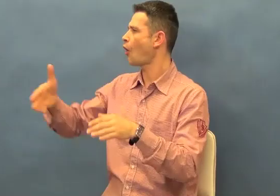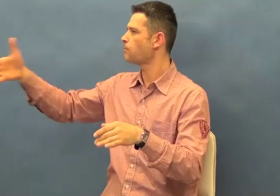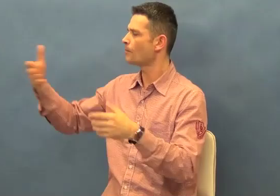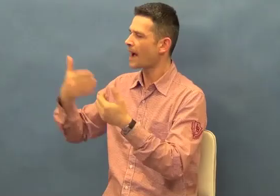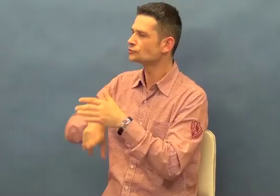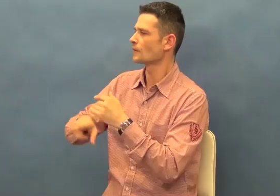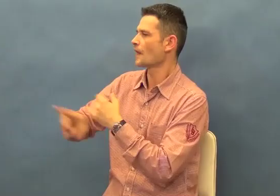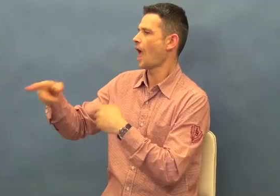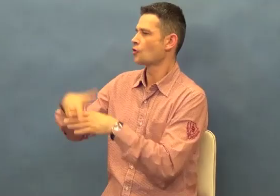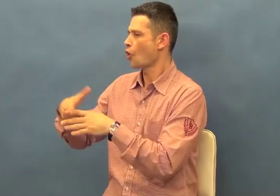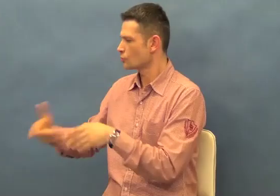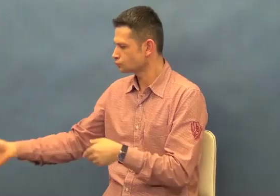A obok maszyn - dla konia.